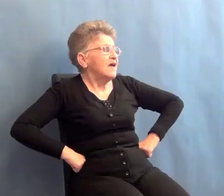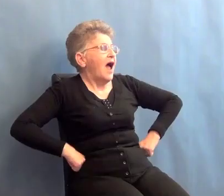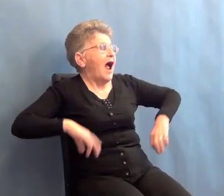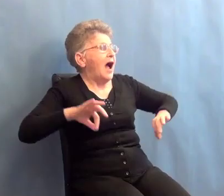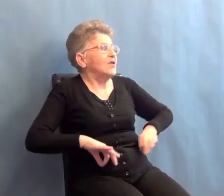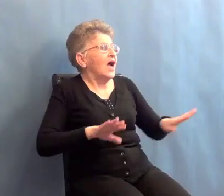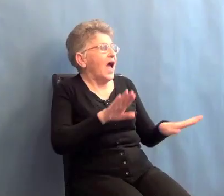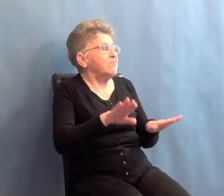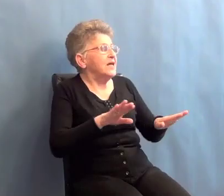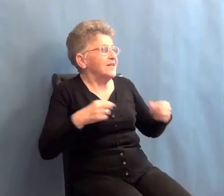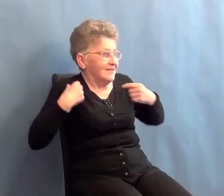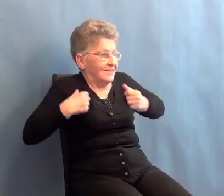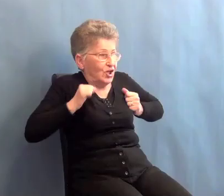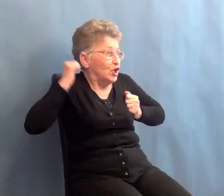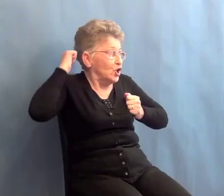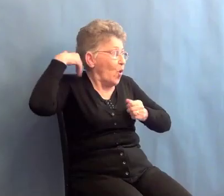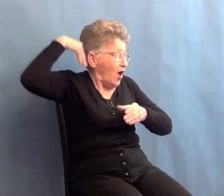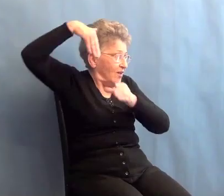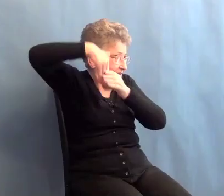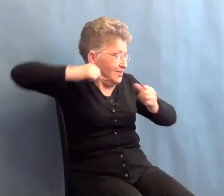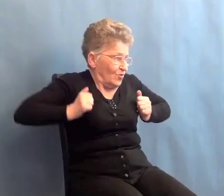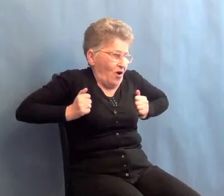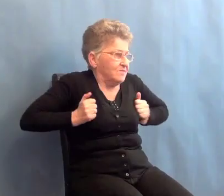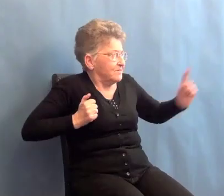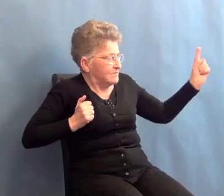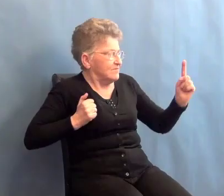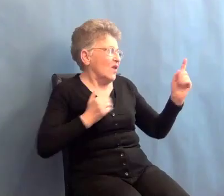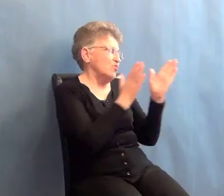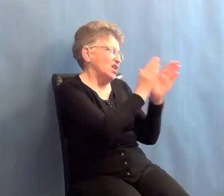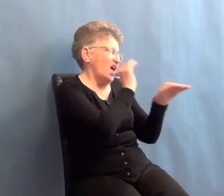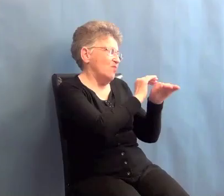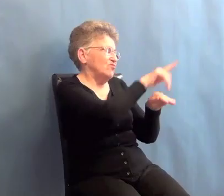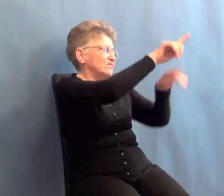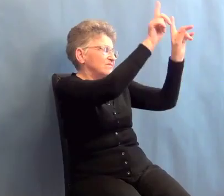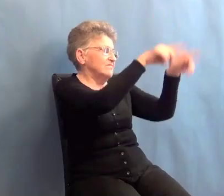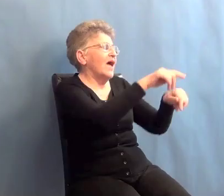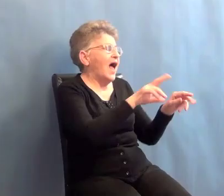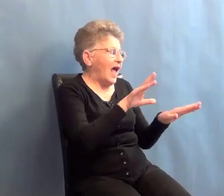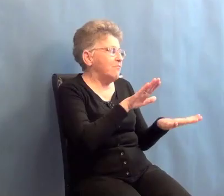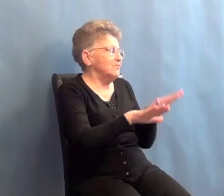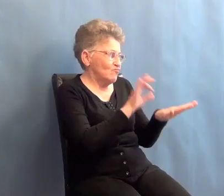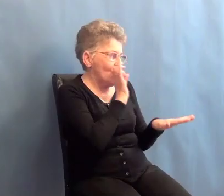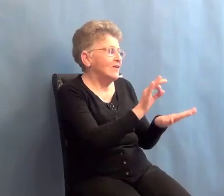Charlie Chaplin akurat miał w plecaku szybę. Babcia poprosiła i zamówiła wstawienie szyby u niego. Chaplin się zgodził.